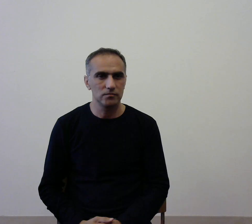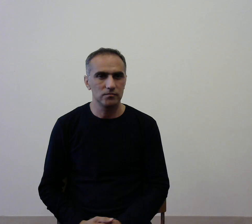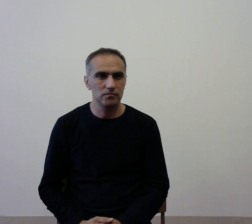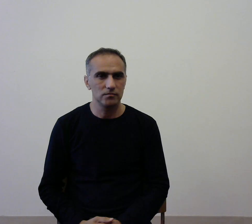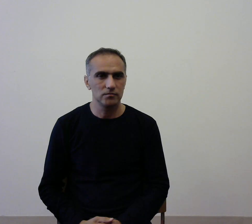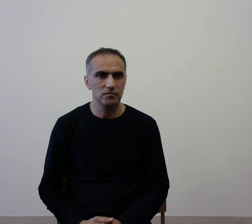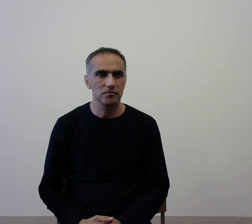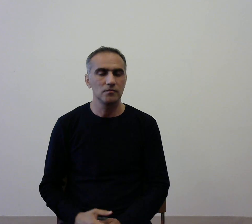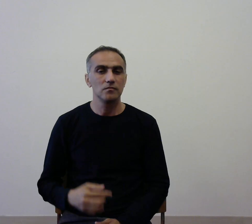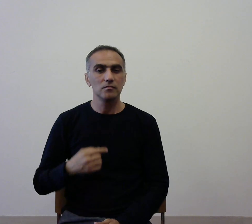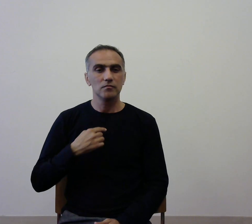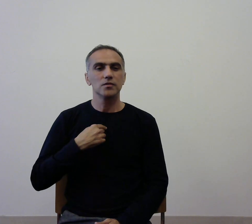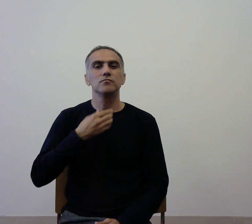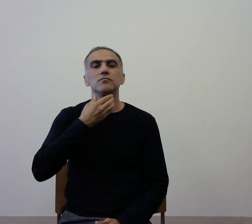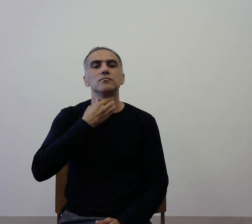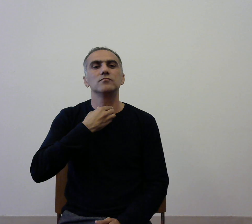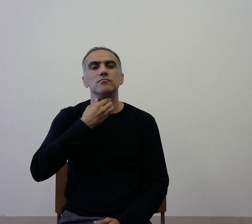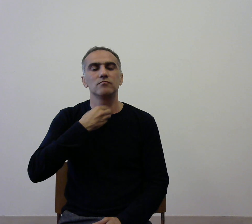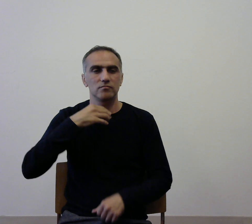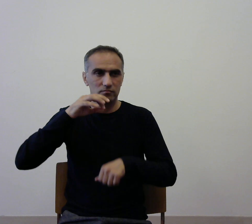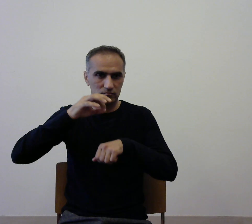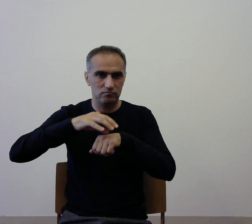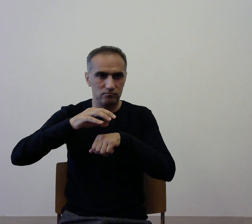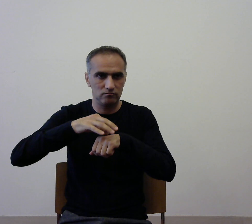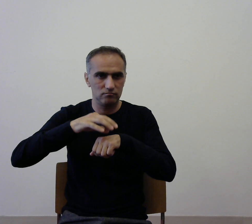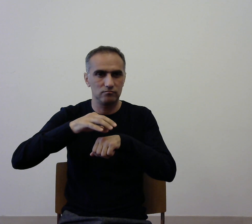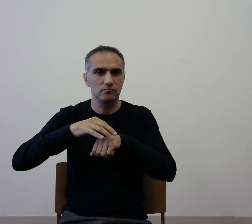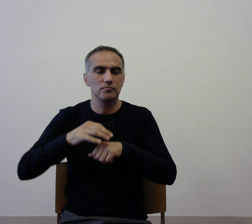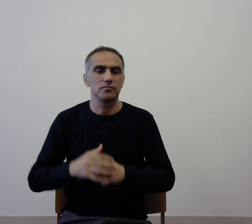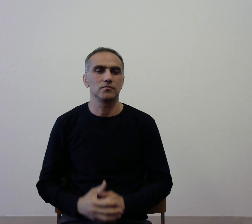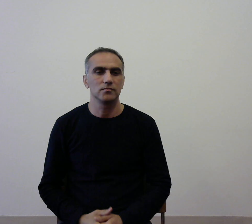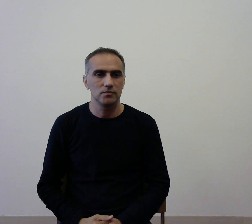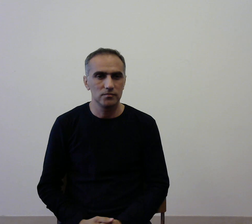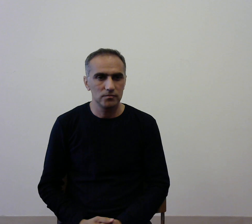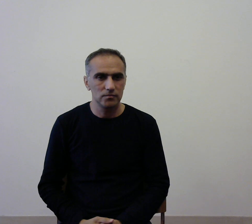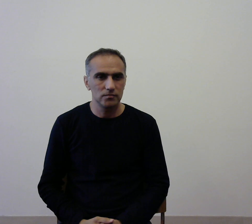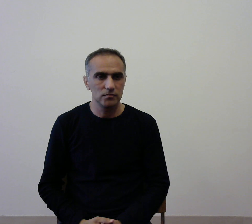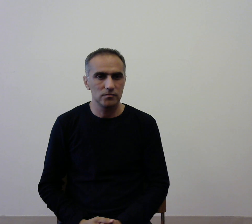Mənim boğazım ağrıyır